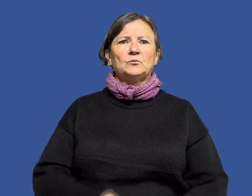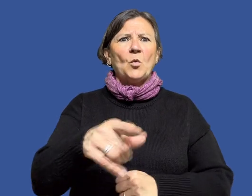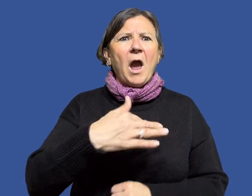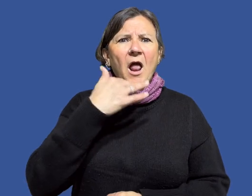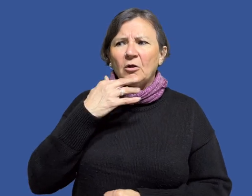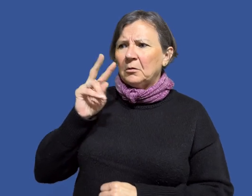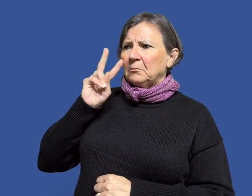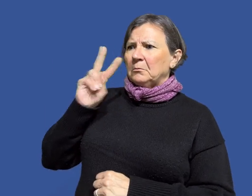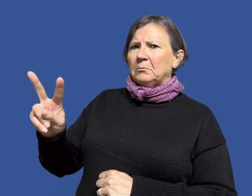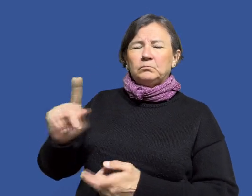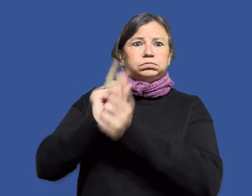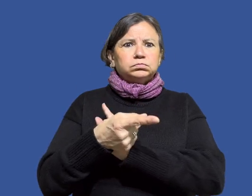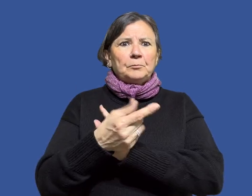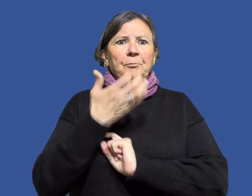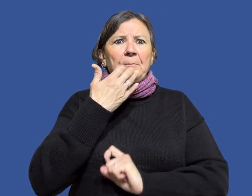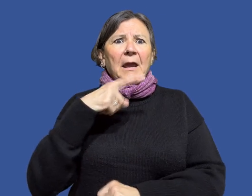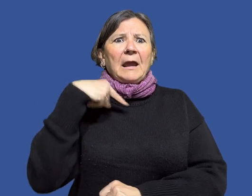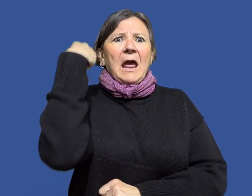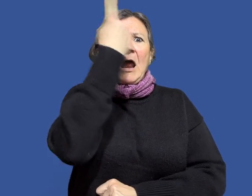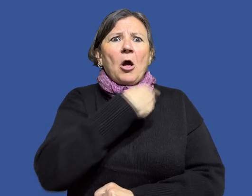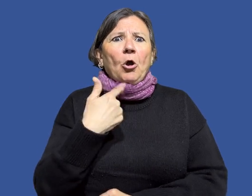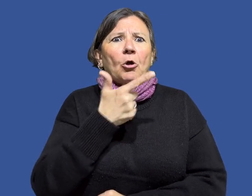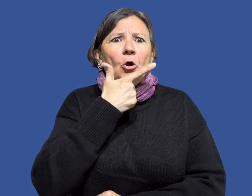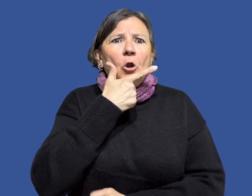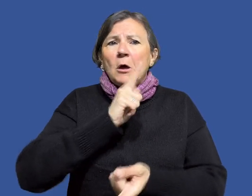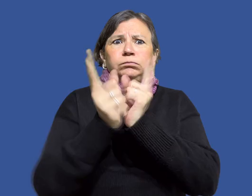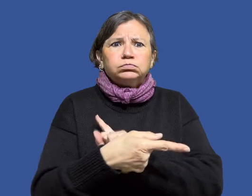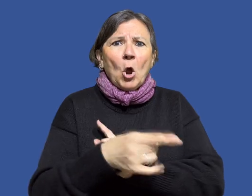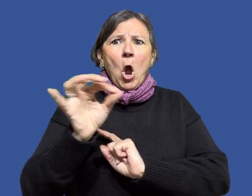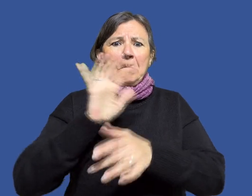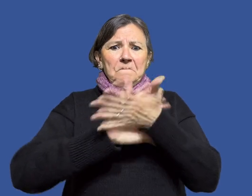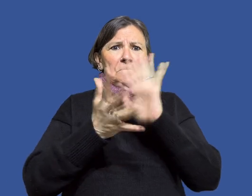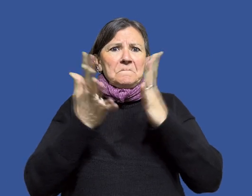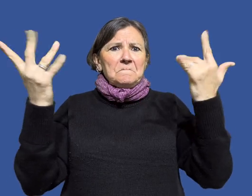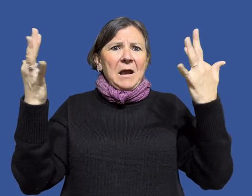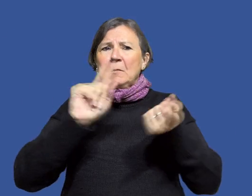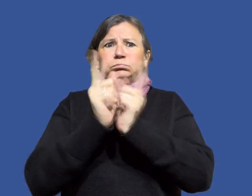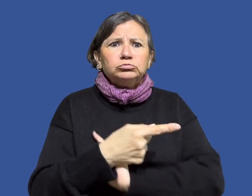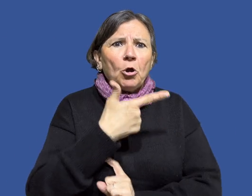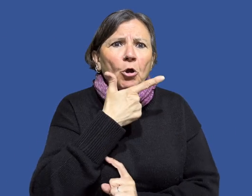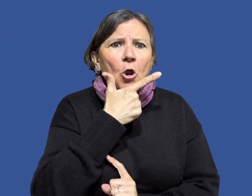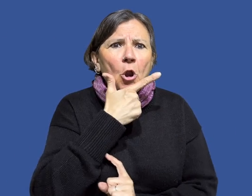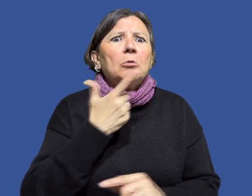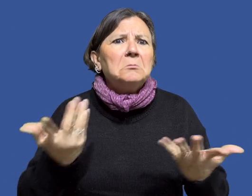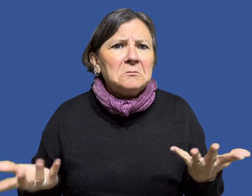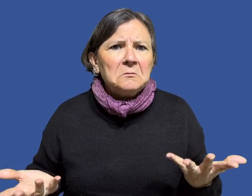Has vist que la cara o les mans han canviat de color?